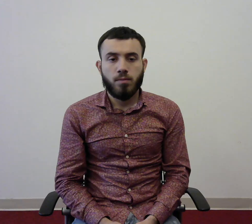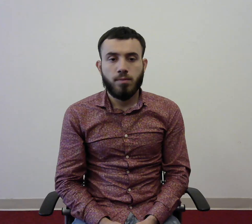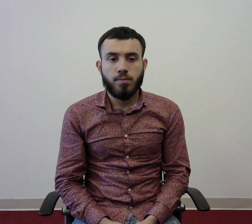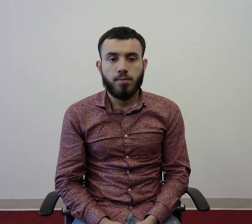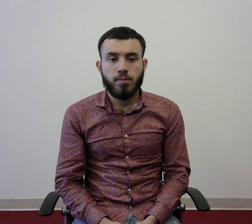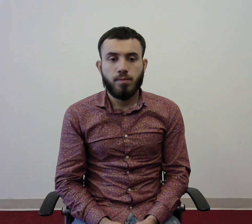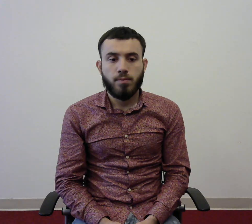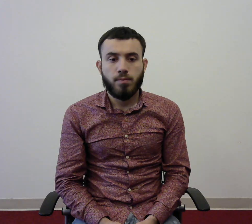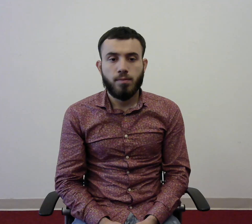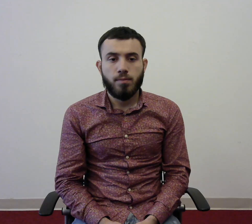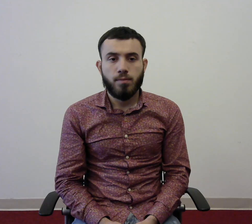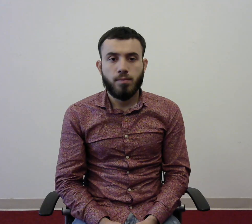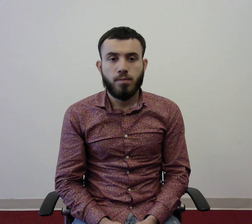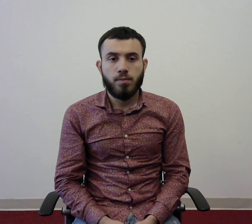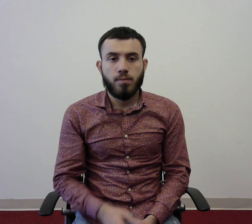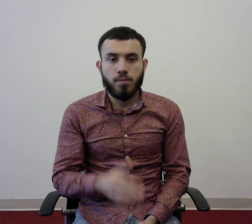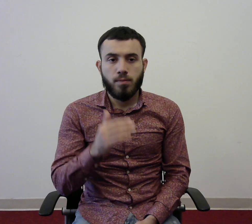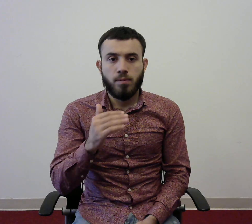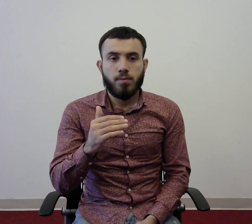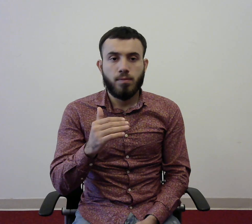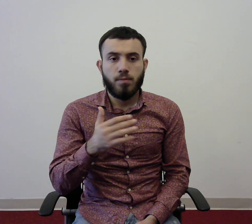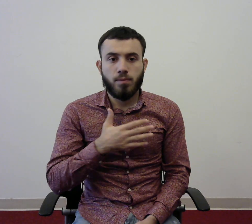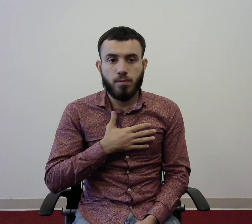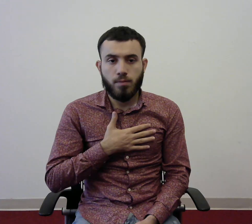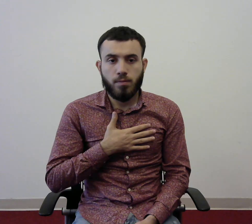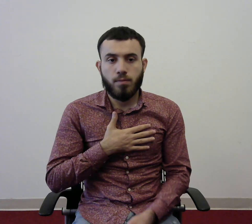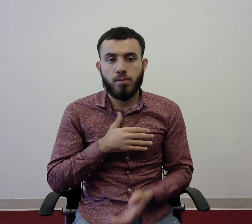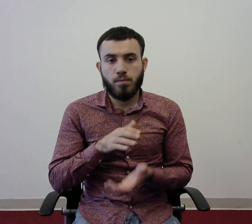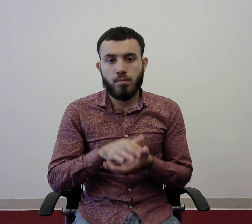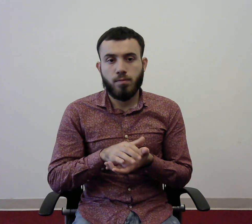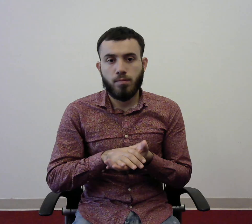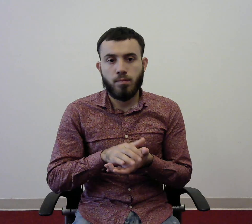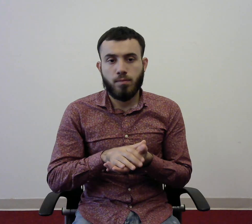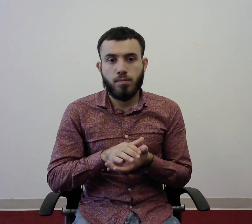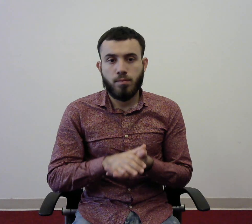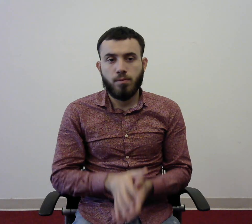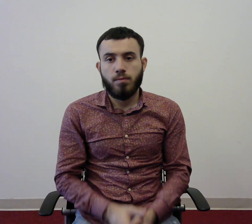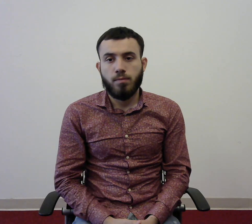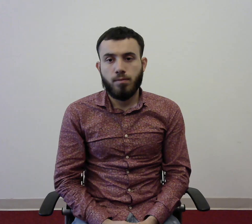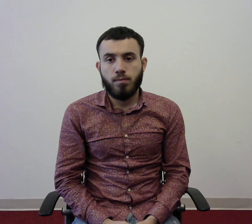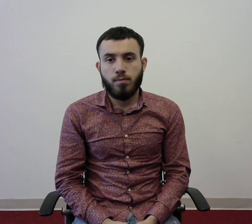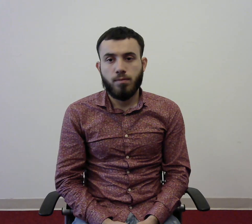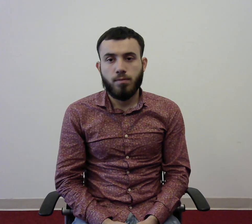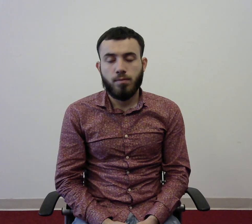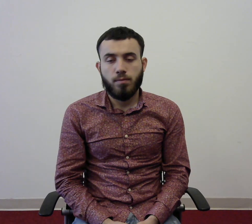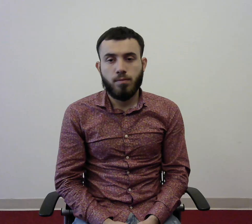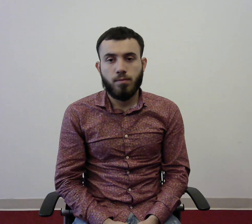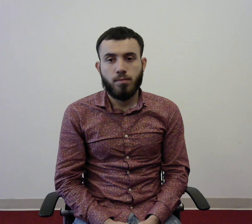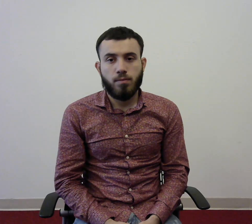Siz mənə tanış gəlirsiniz